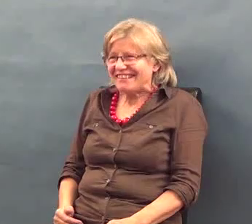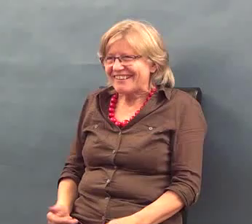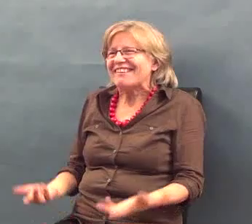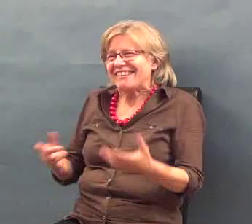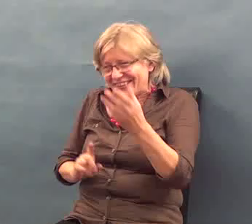Rynną do góry.